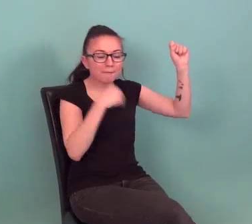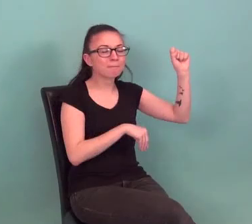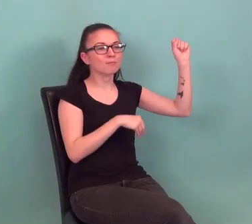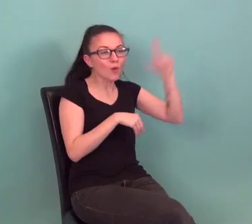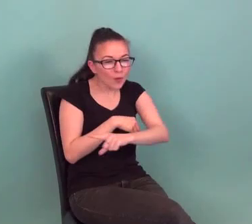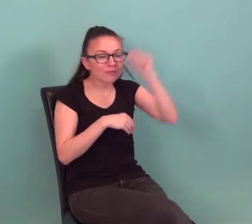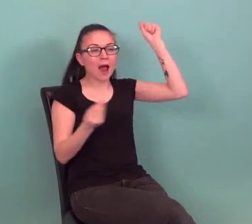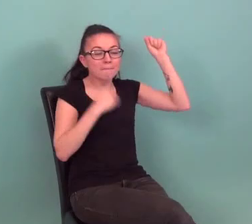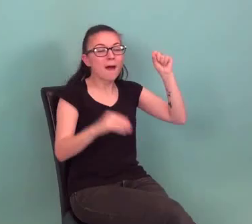Wyskakuje tak wiele razy i zjada jabłka.